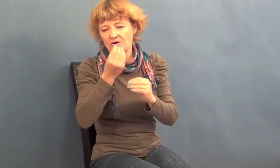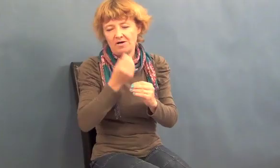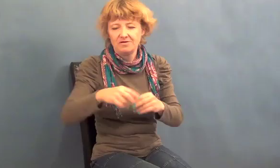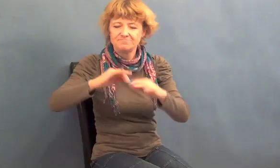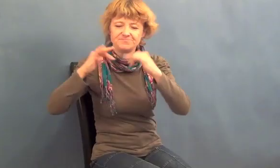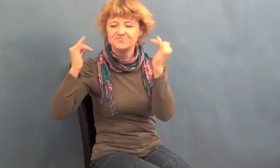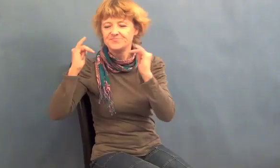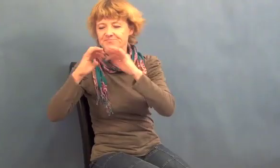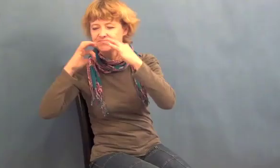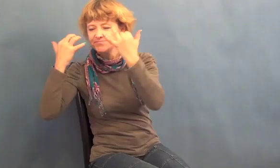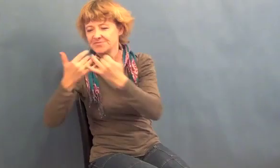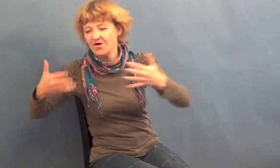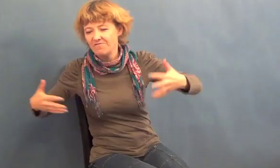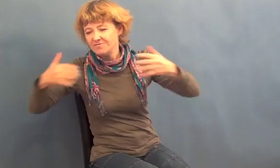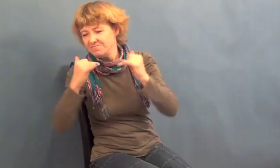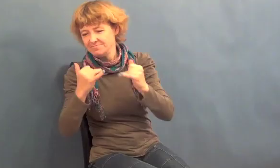A Ci na dole rozmawiają.